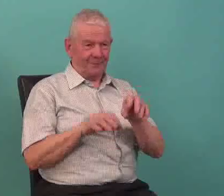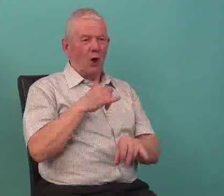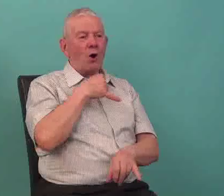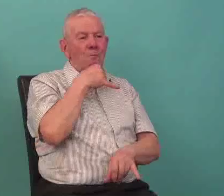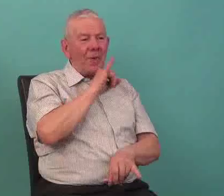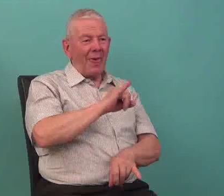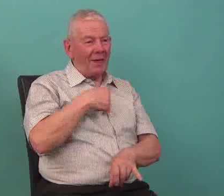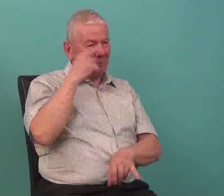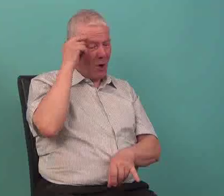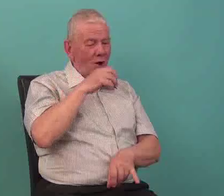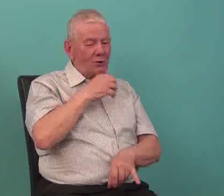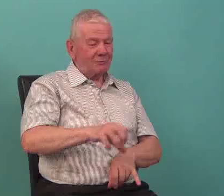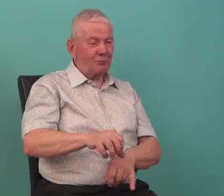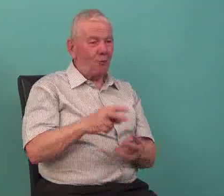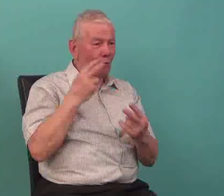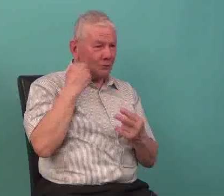Koza kradnie gruszki.